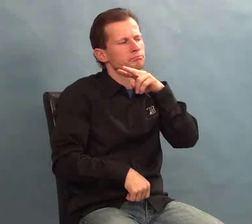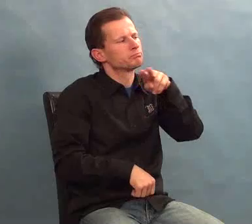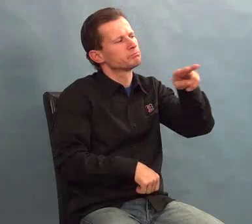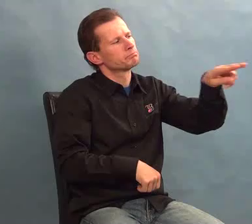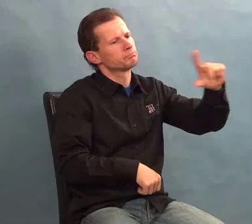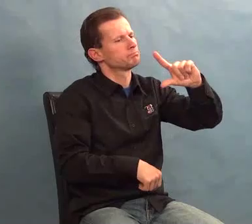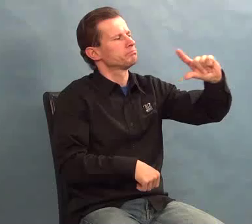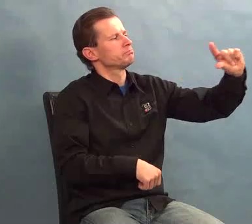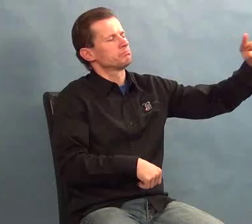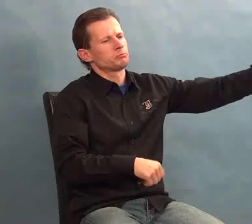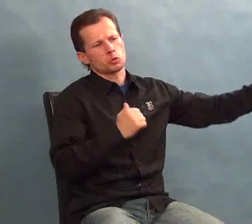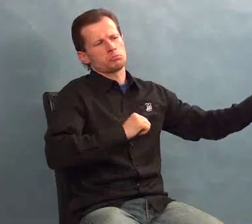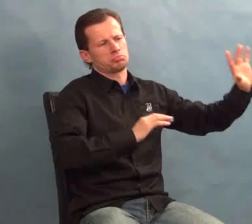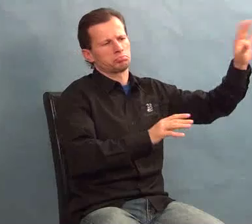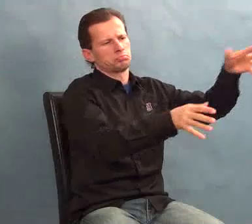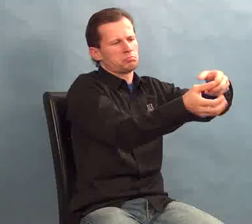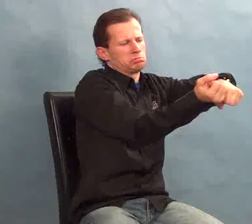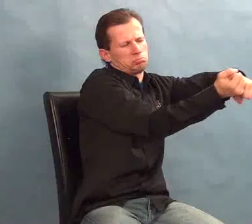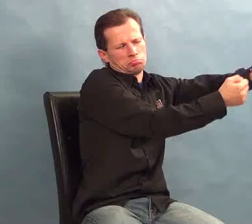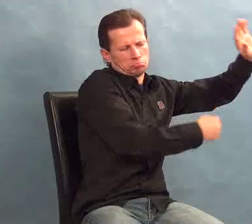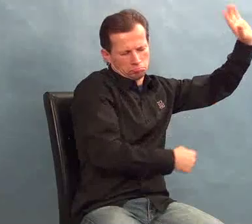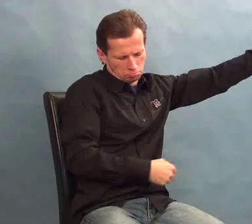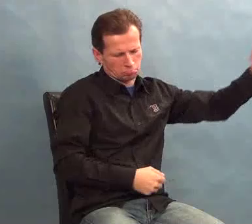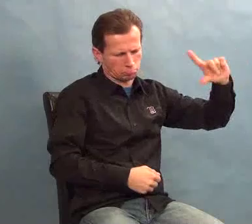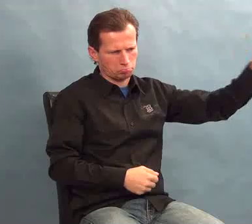Odeszli sobie.